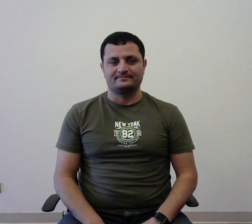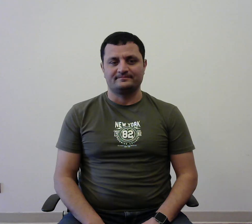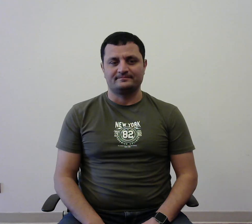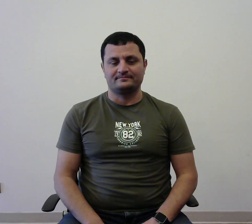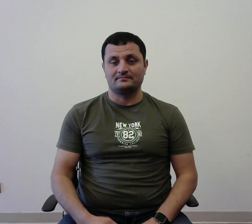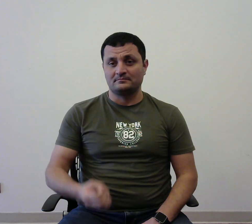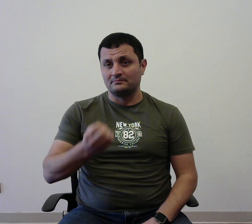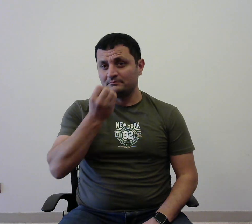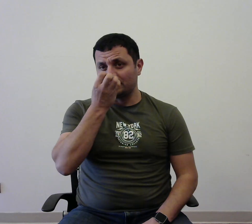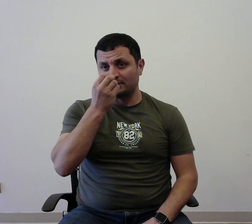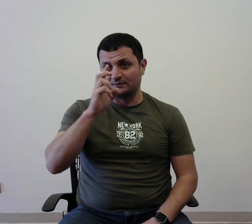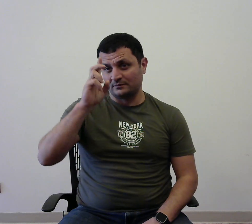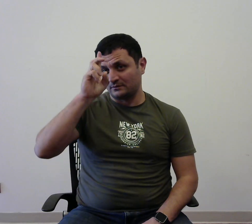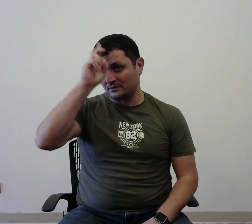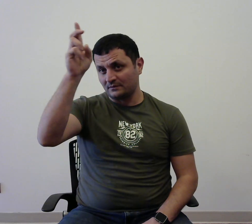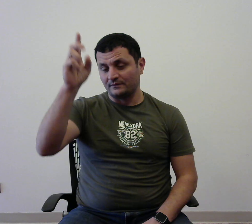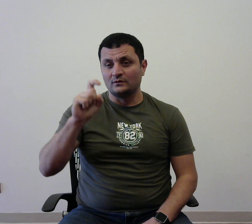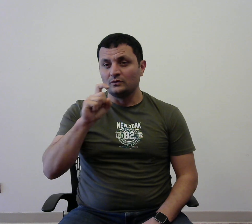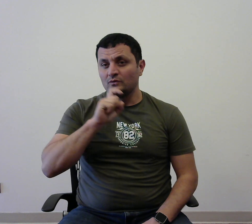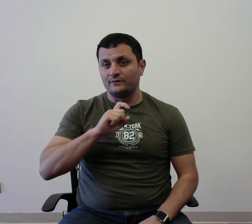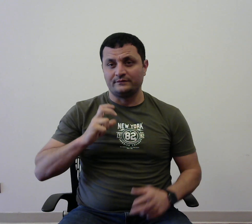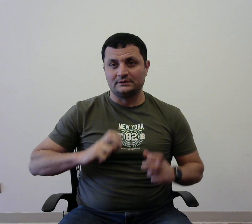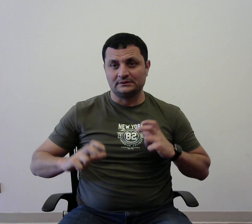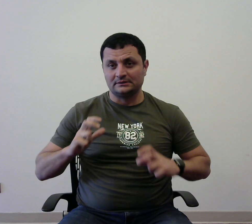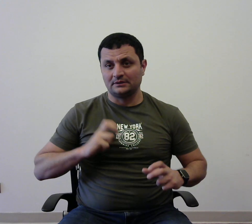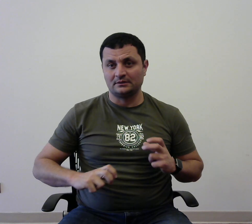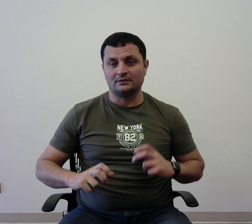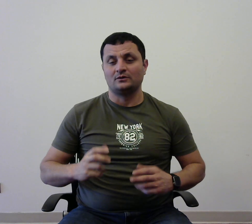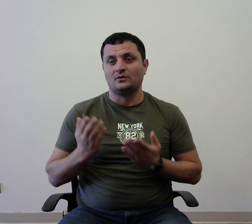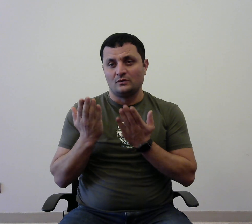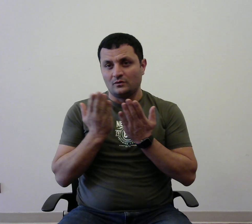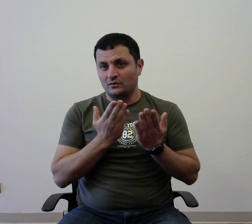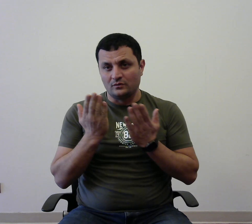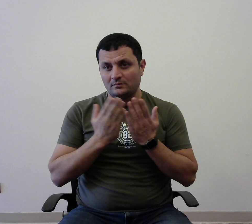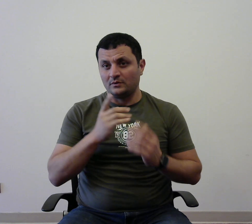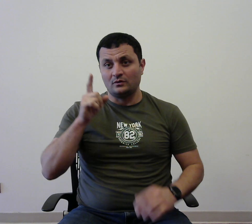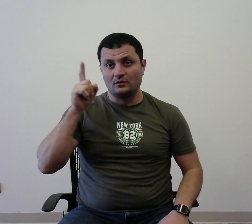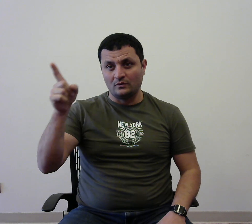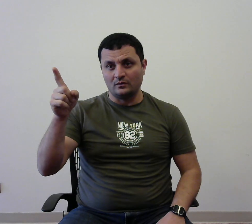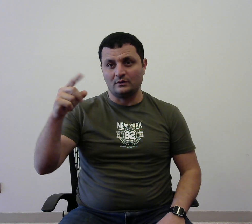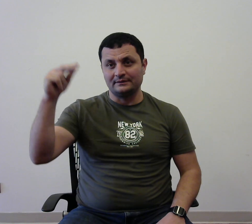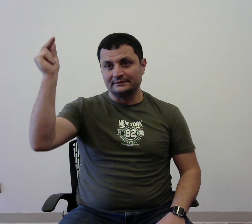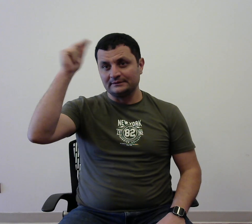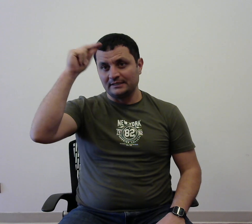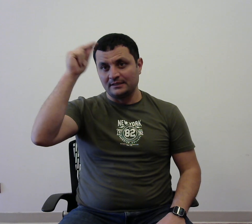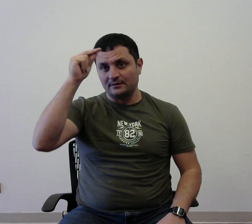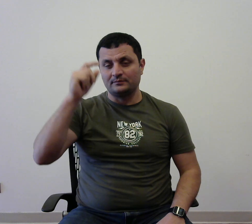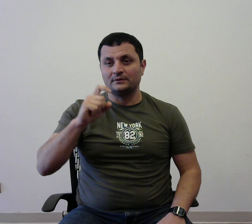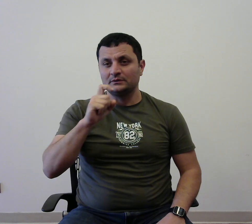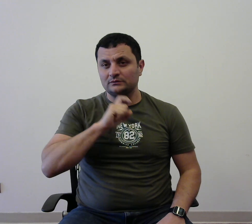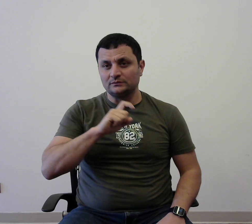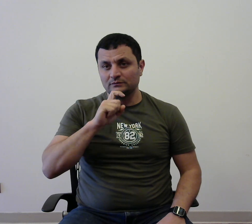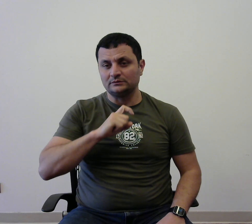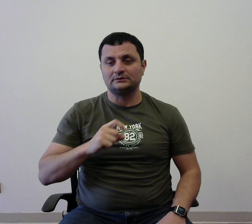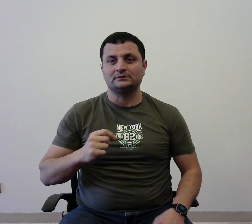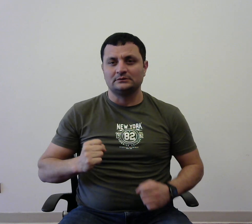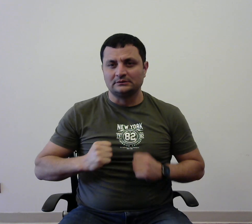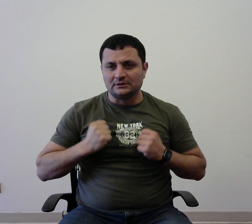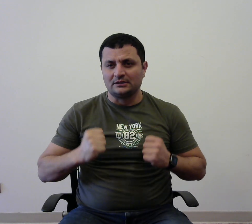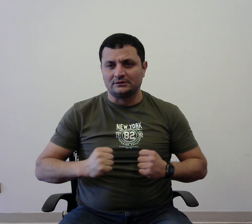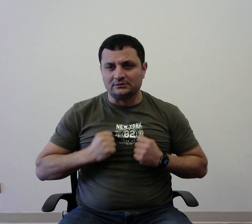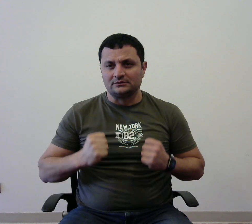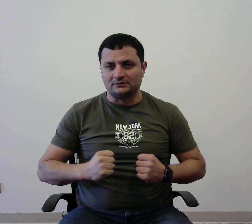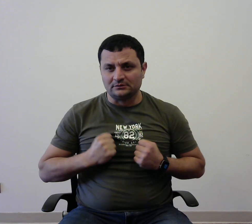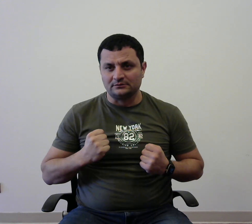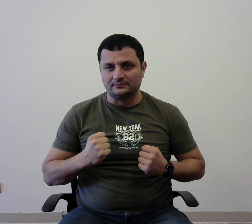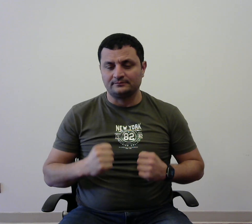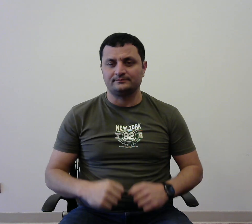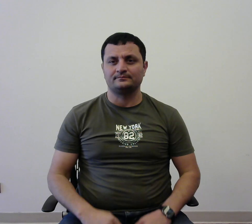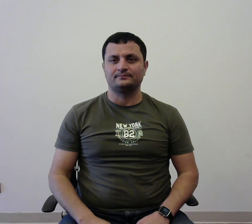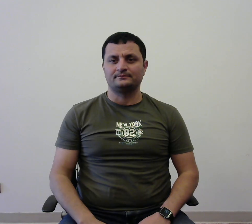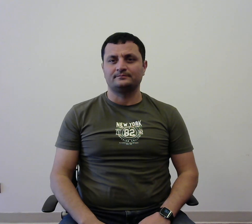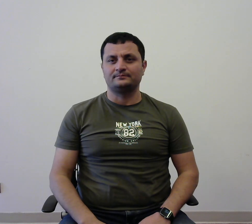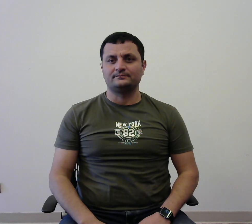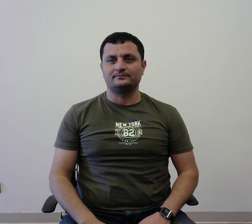Bakı Dövlət Universitetində oxuyan o tələbə çalışqandır